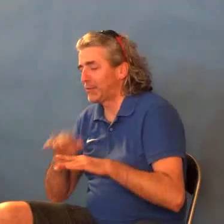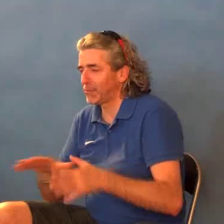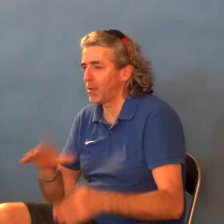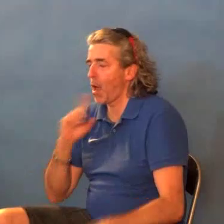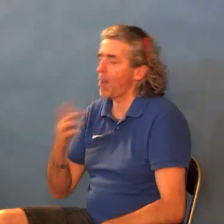Chłopak z trudem wstał.